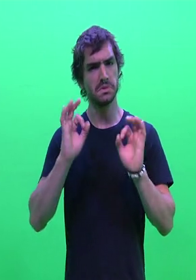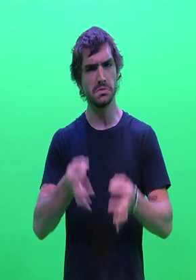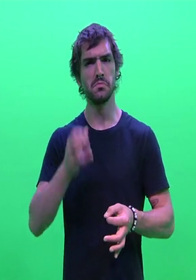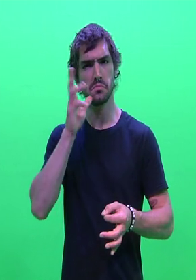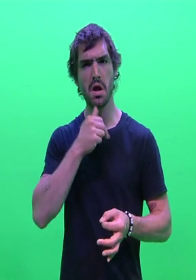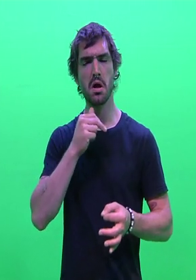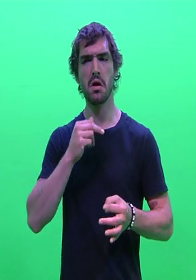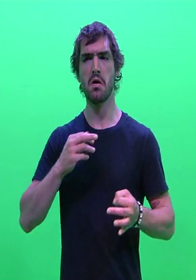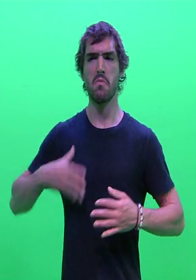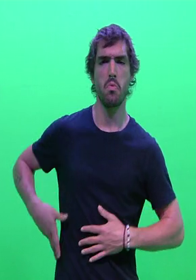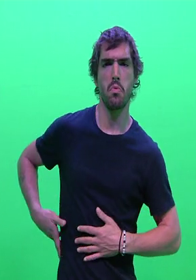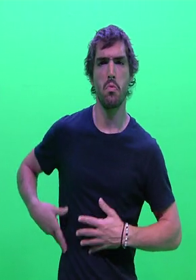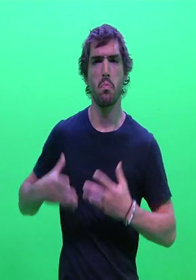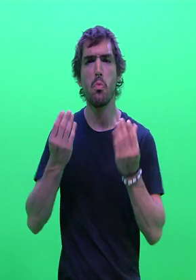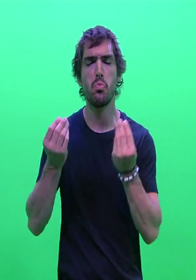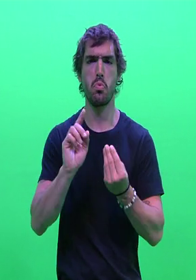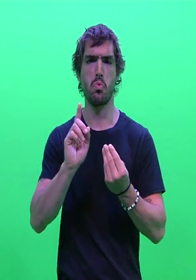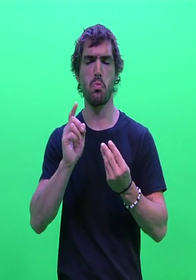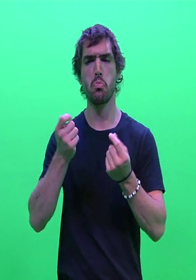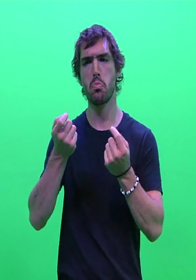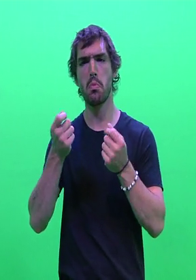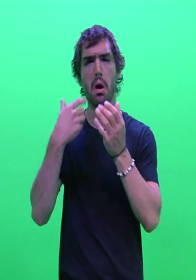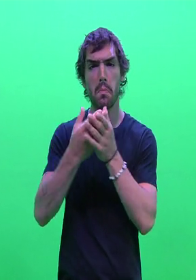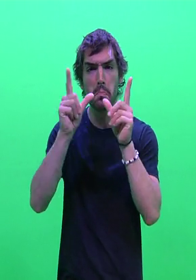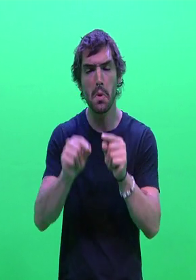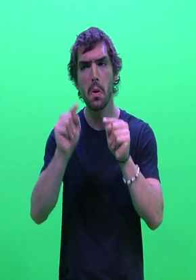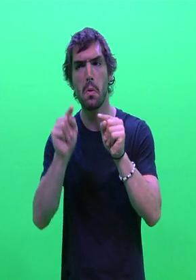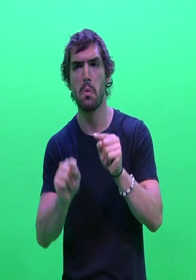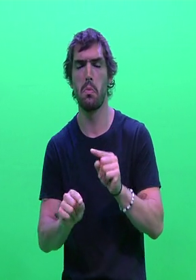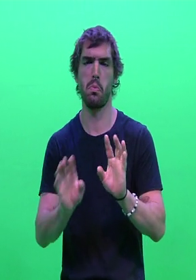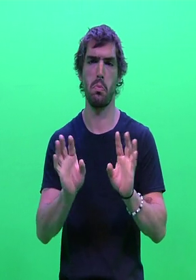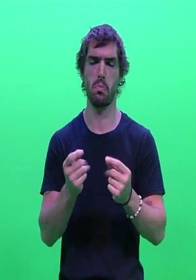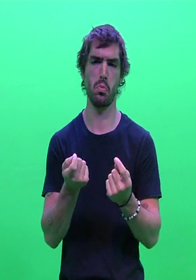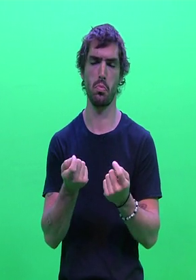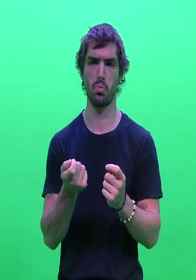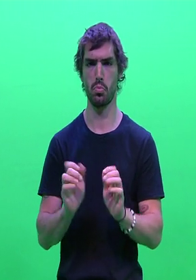Sí, em fa mal l'esquena, però no molt. El dolor em baixa una mica per les cames, molt poc.